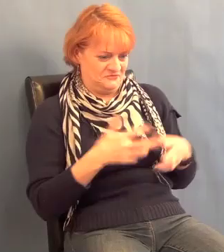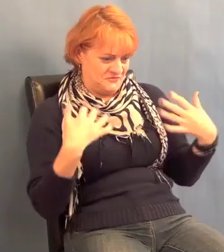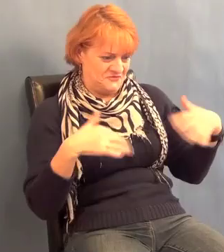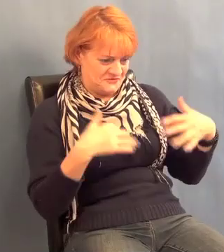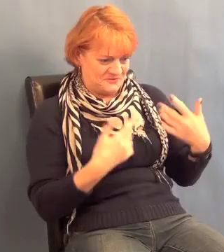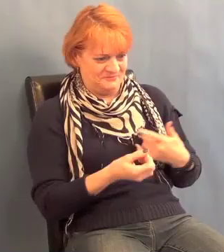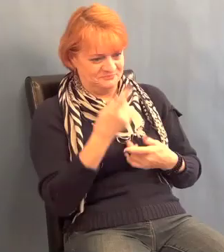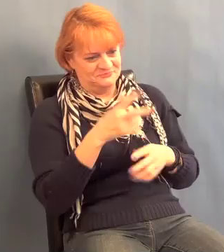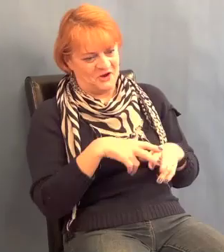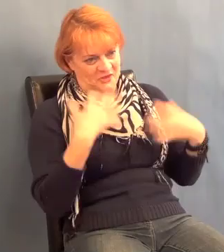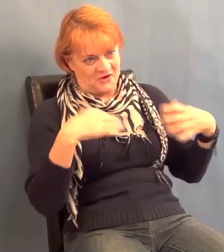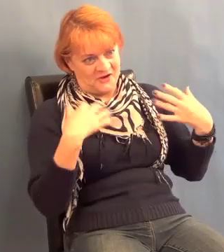Prysznic dla koni. Dziwne.